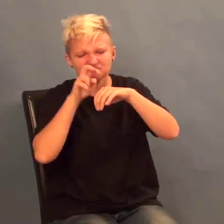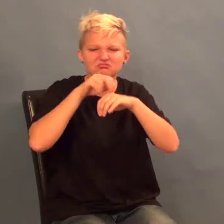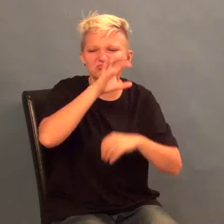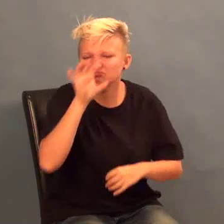Żaby nadal nie było.